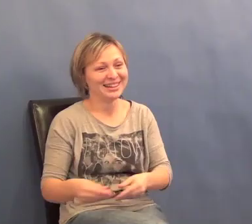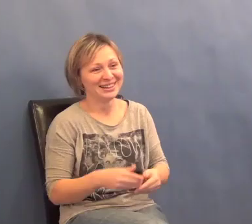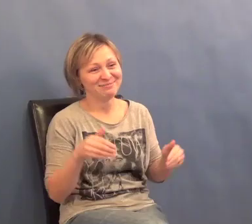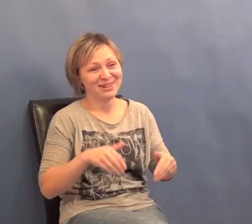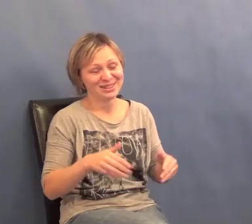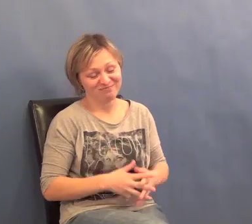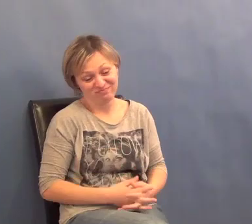Może tak być.